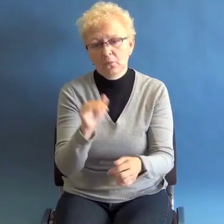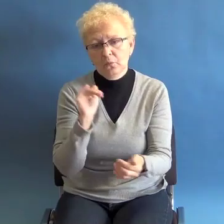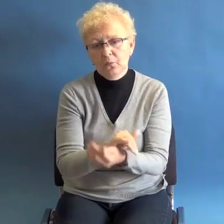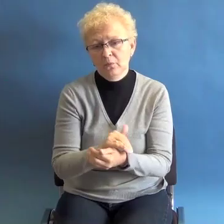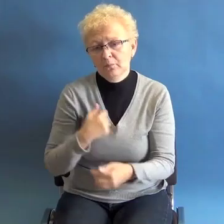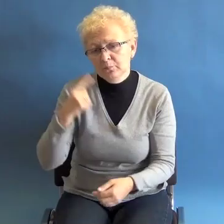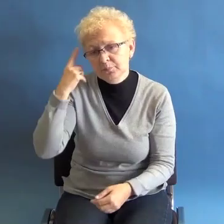Tak myślę.